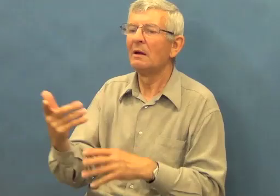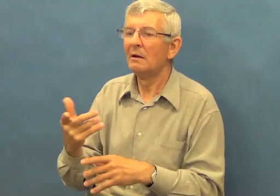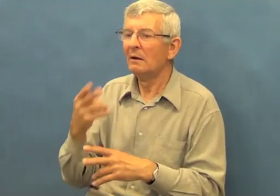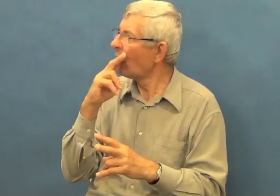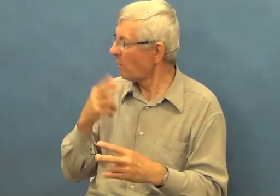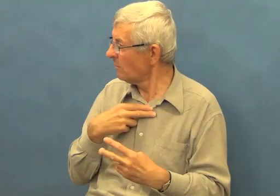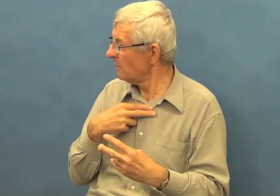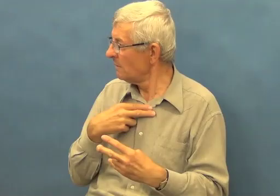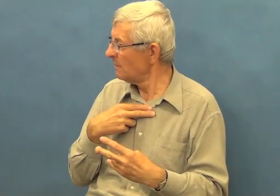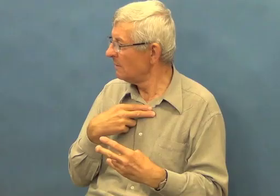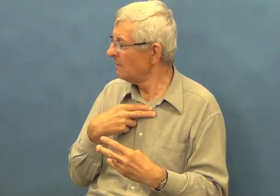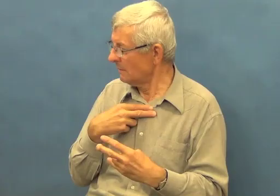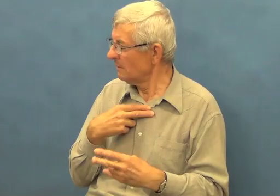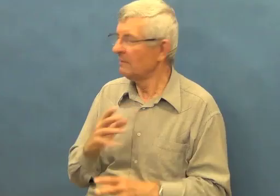Odpowiada mi?